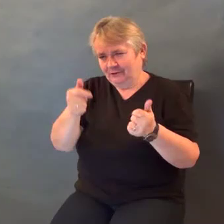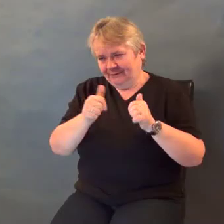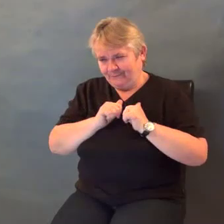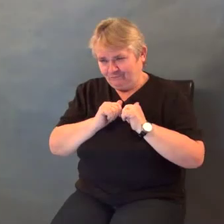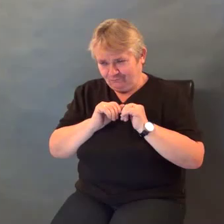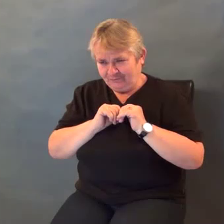Ty byś mi pomogła.